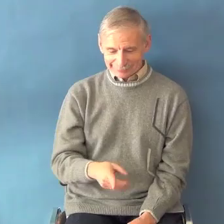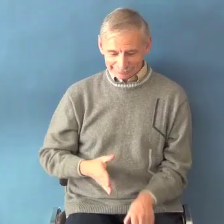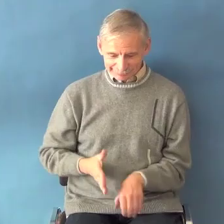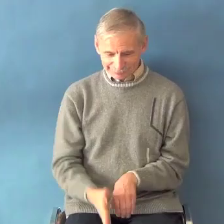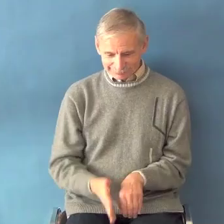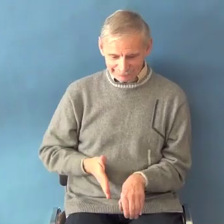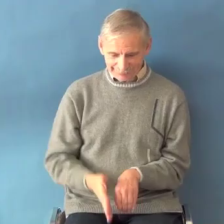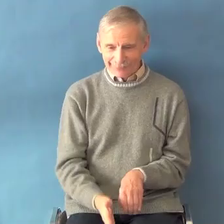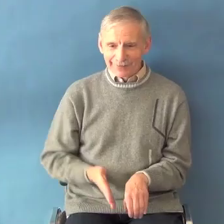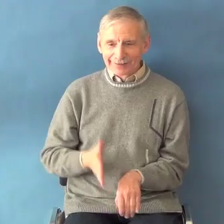Piłować piłą.